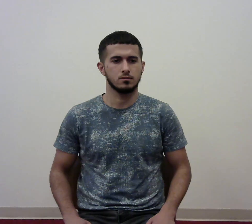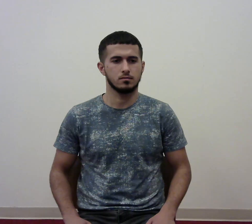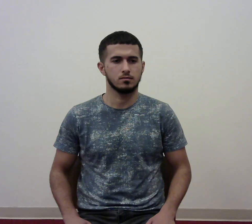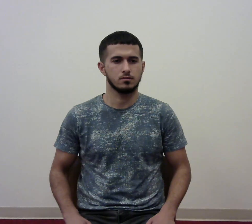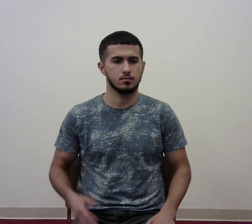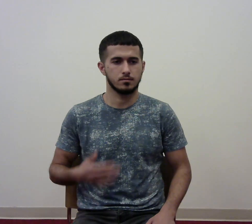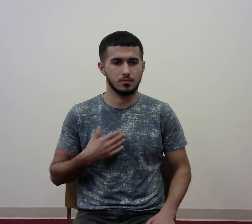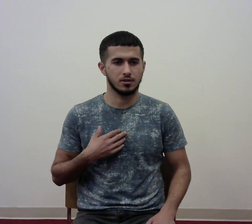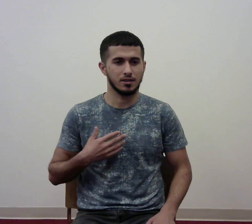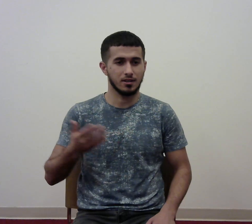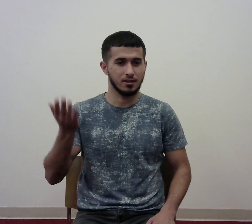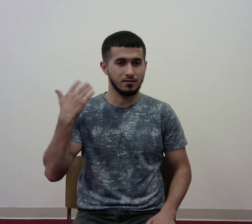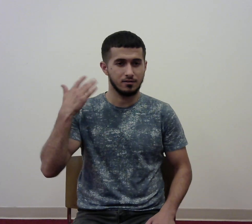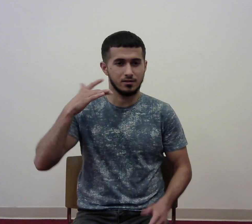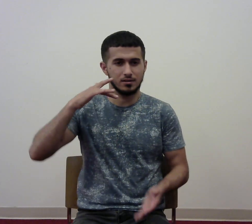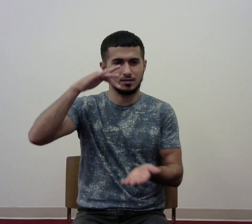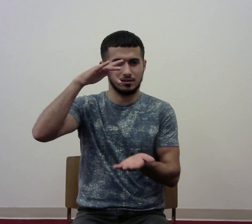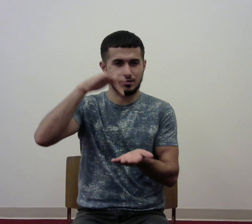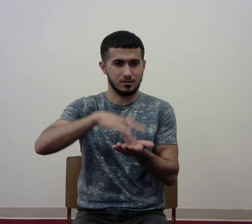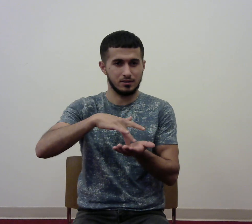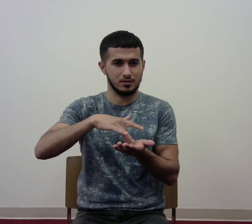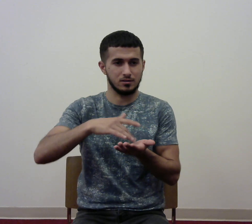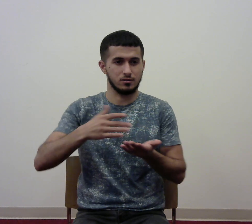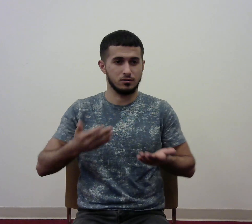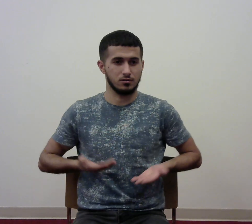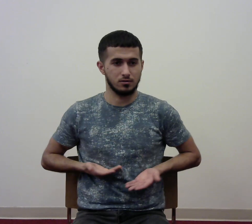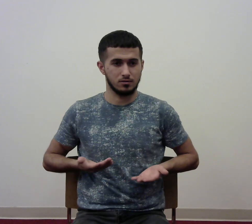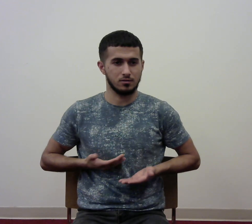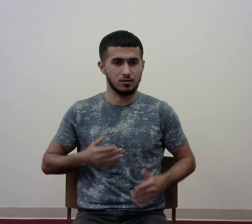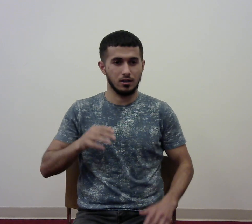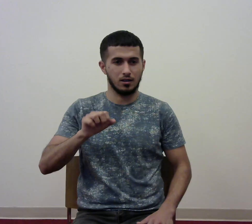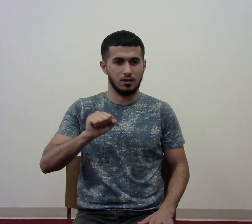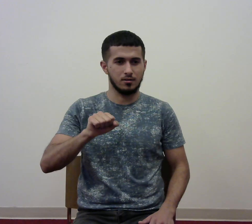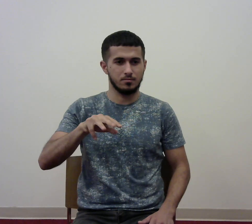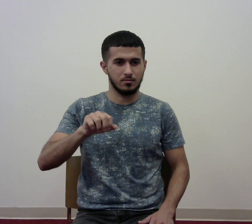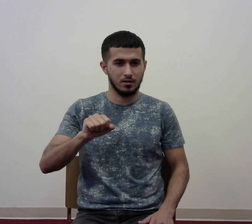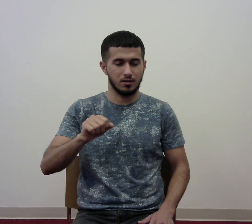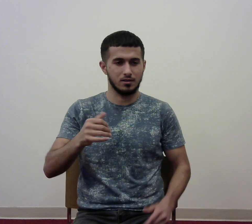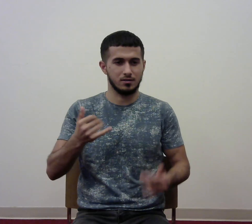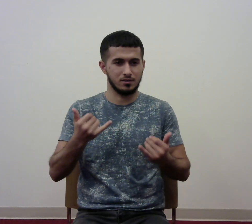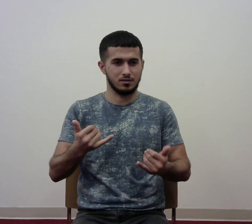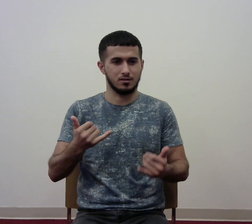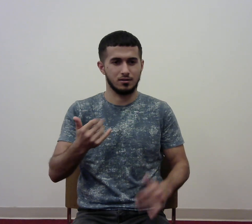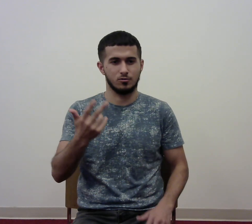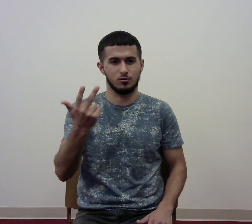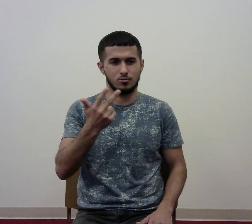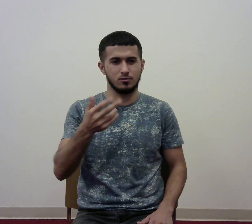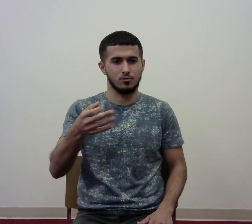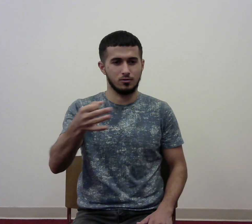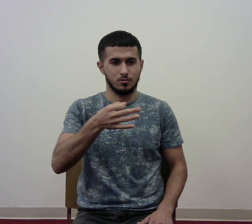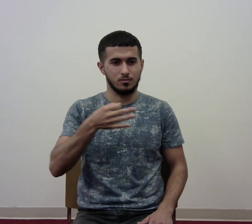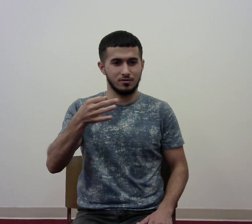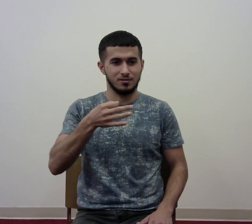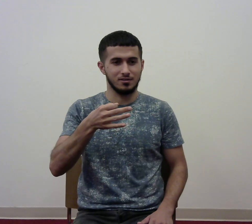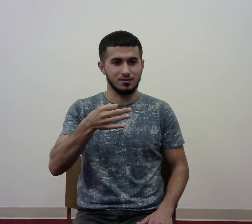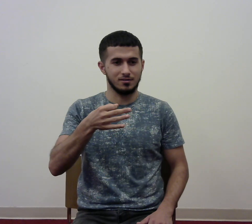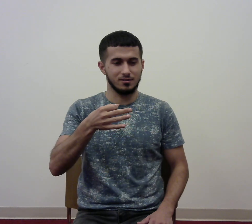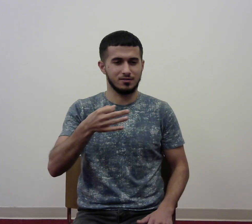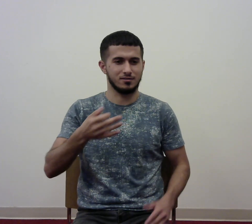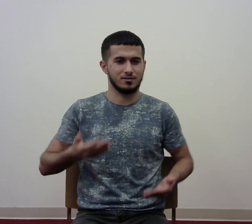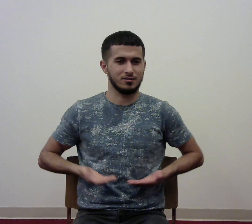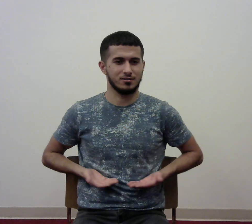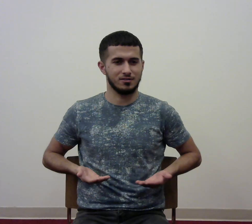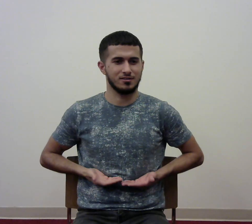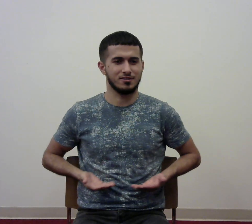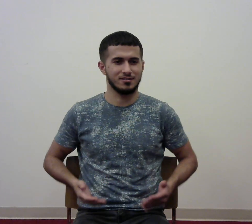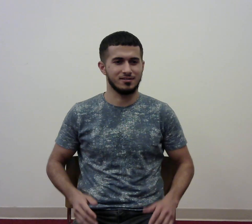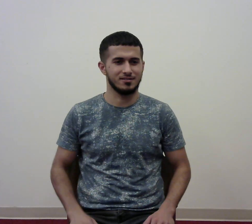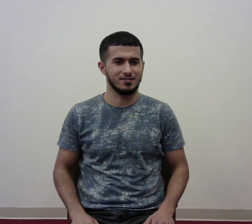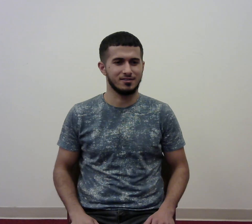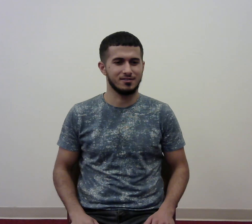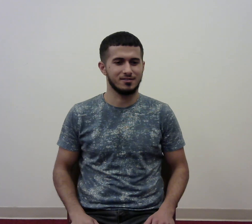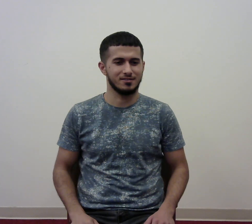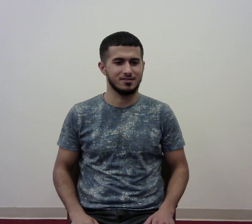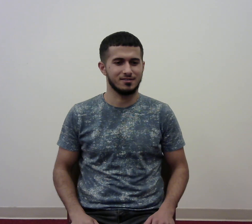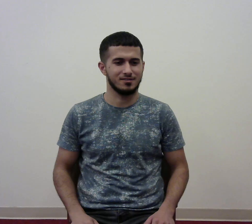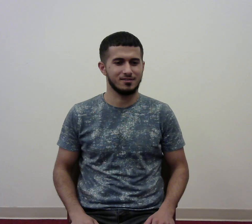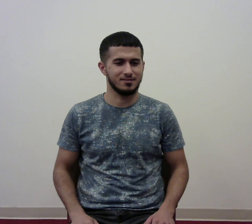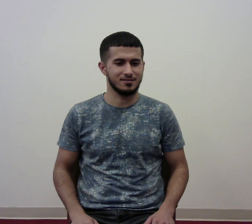Mən əvvəl mərkəzdə yaşamışam, amma indi 3-cü mikrorayonda yaşayıram